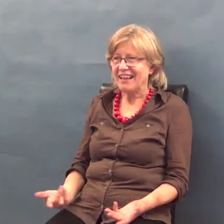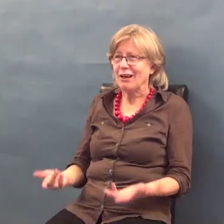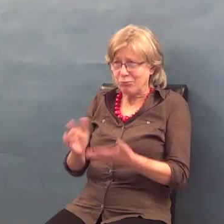Brudne.